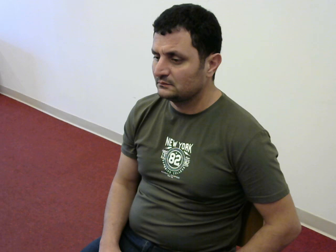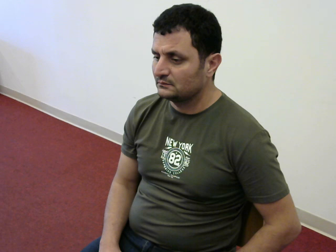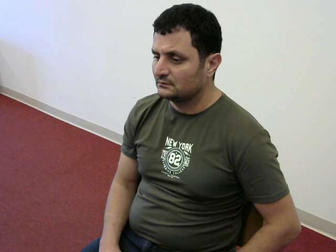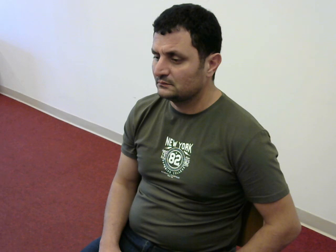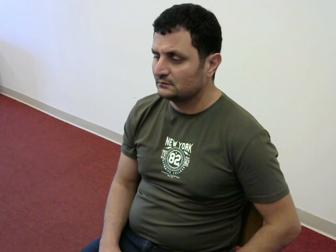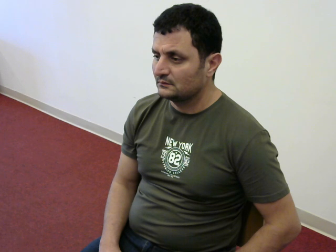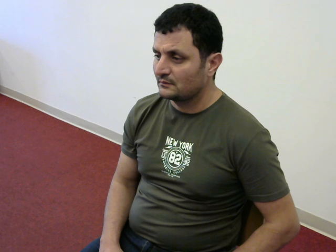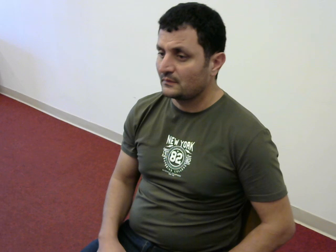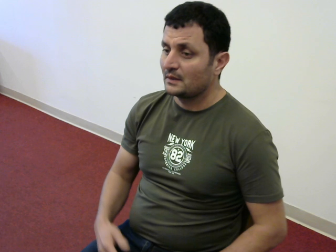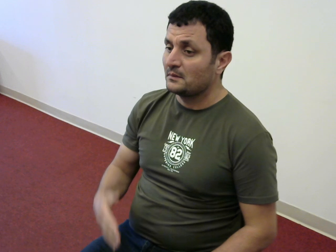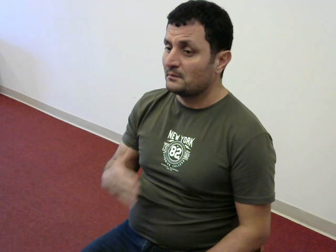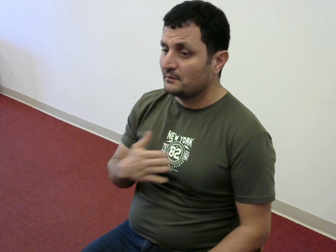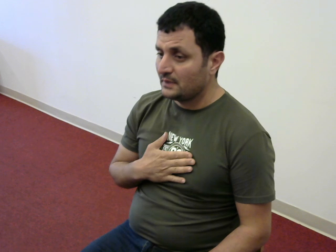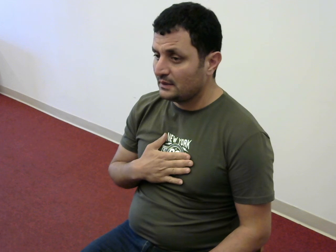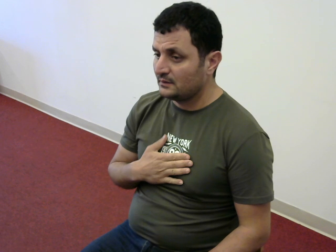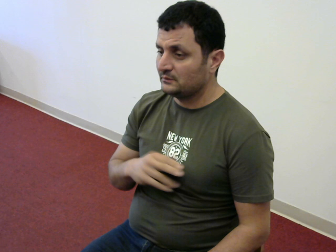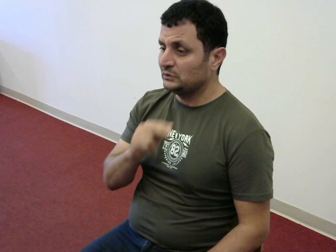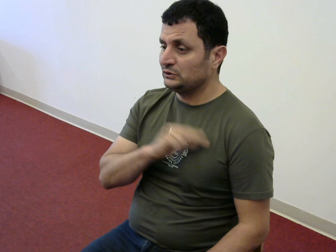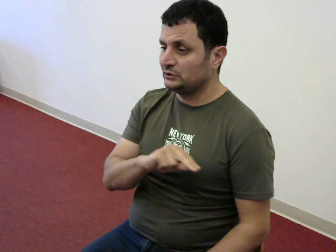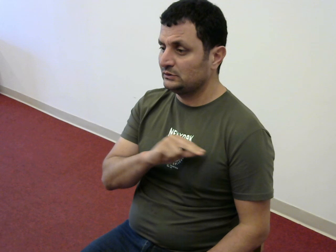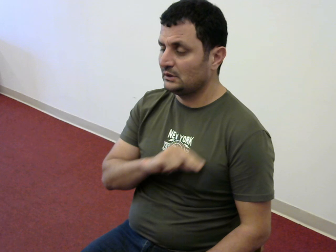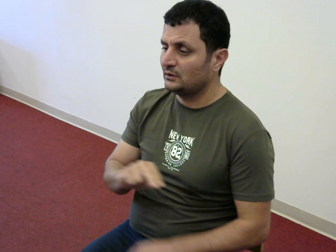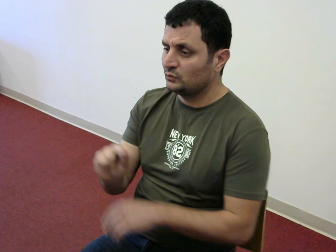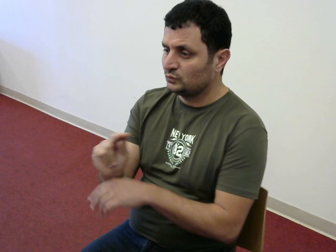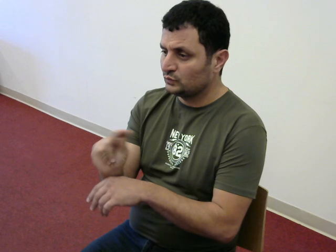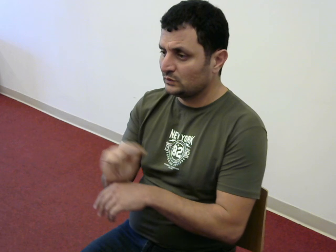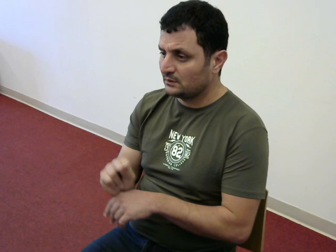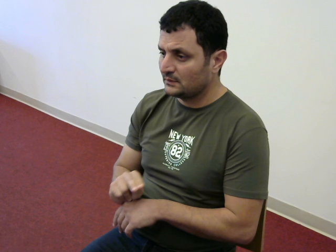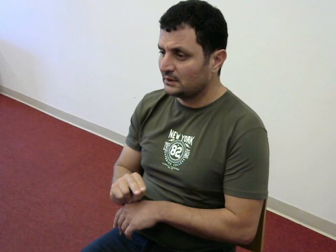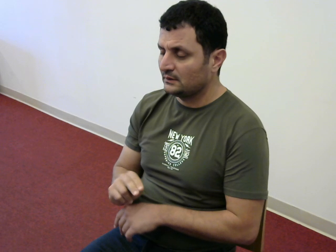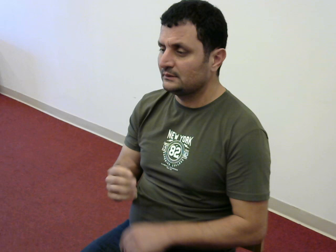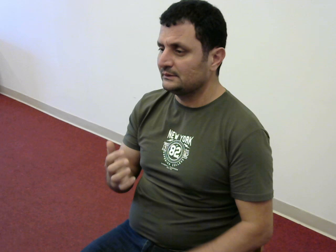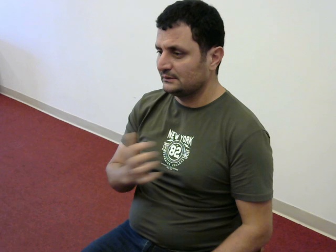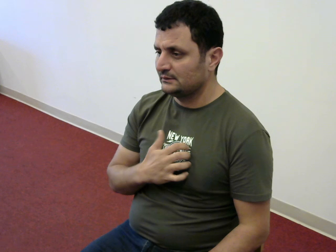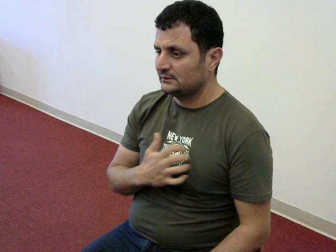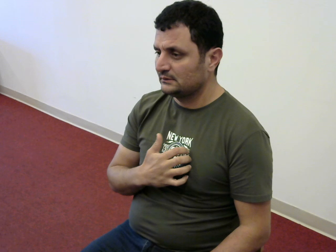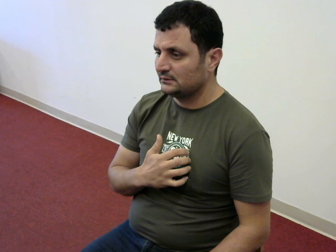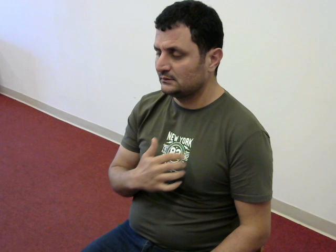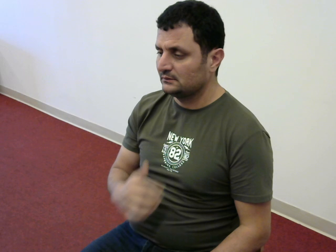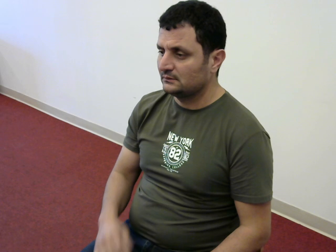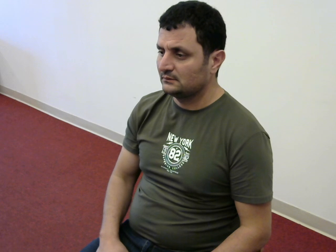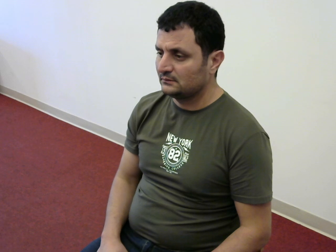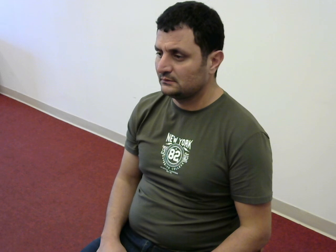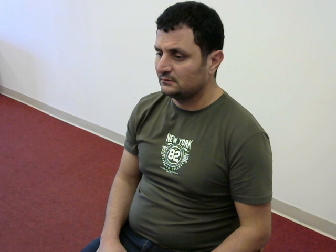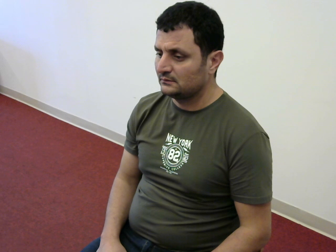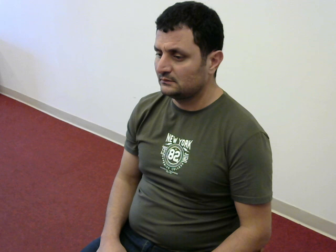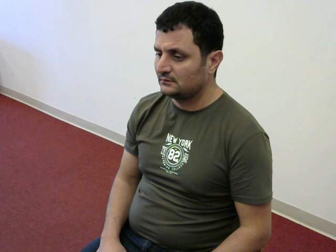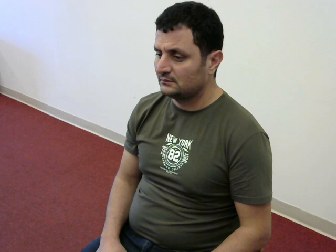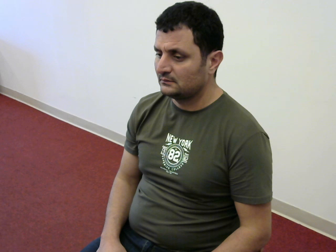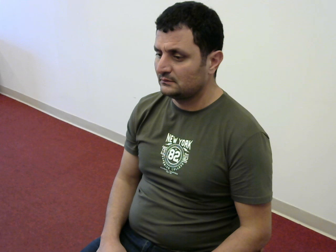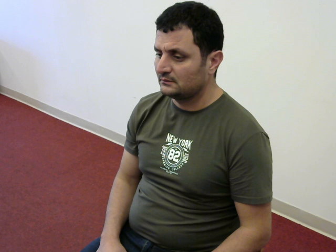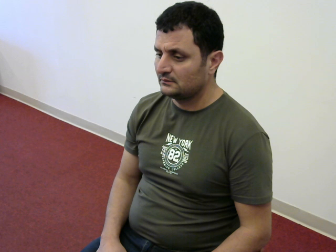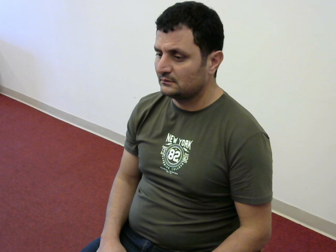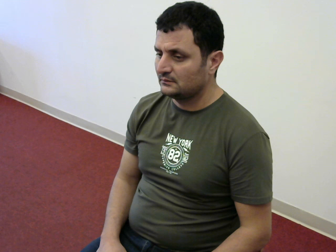Mən işə düzəlmək istəyirəm